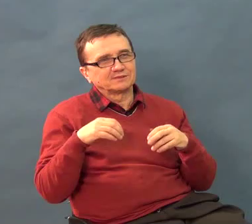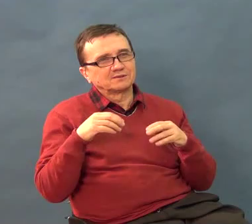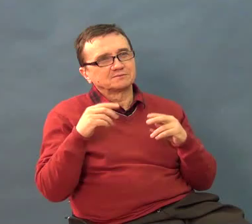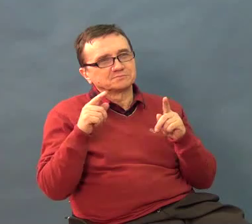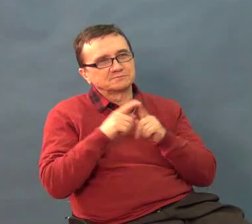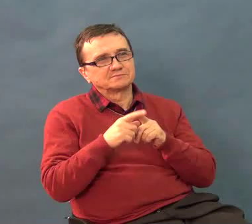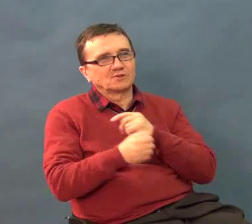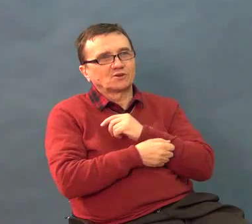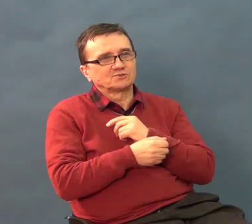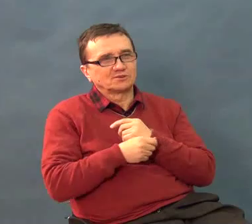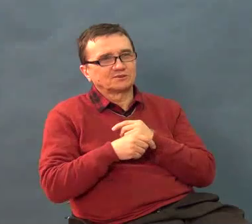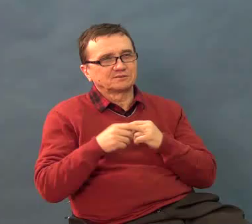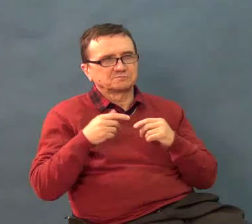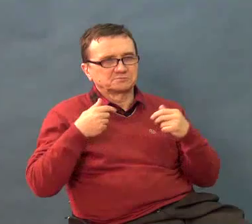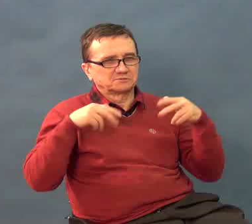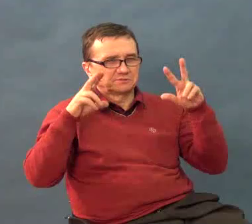Są obaj przy oknach, każdy na trzecim piętrze.